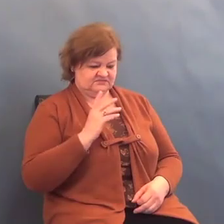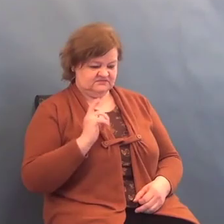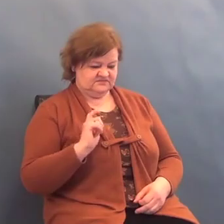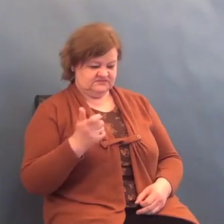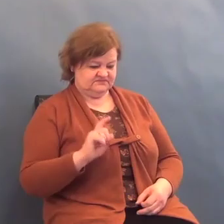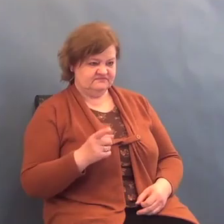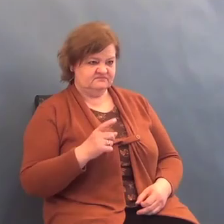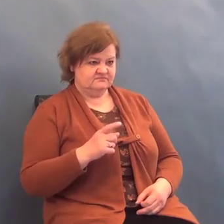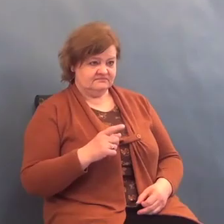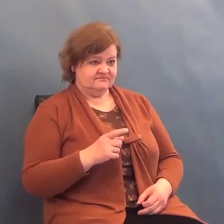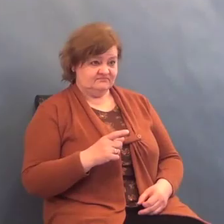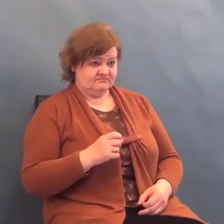Wypadek - nie wolno...